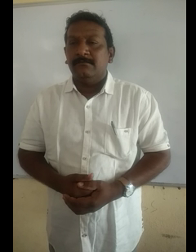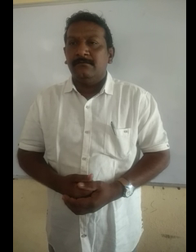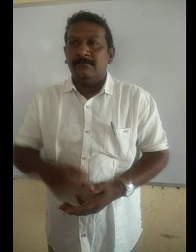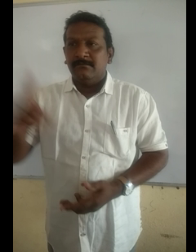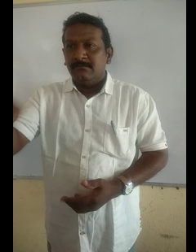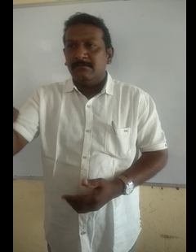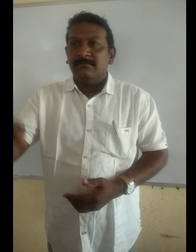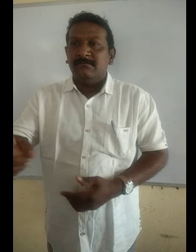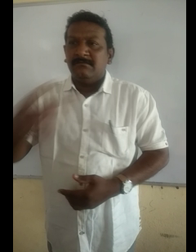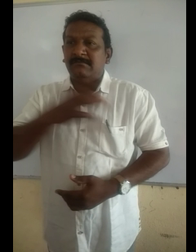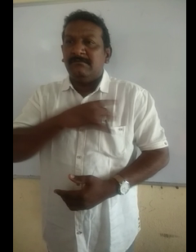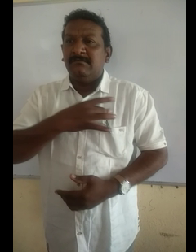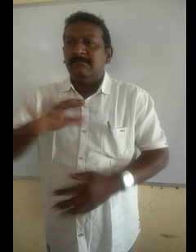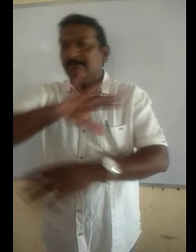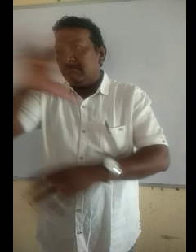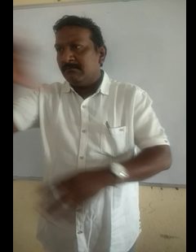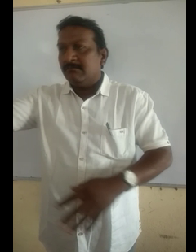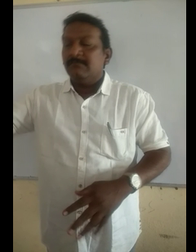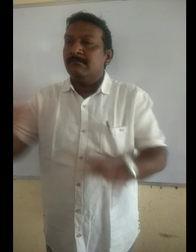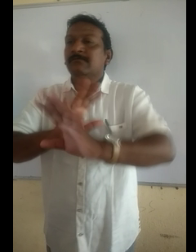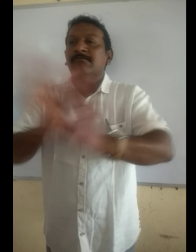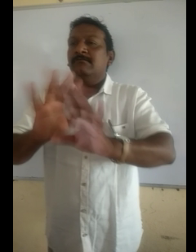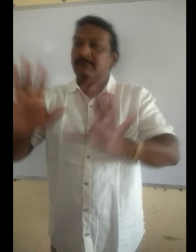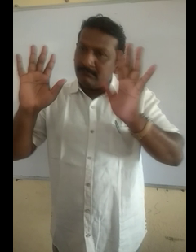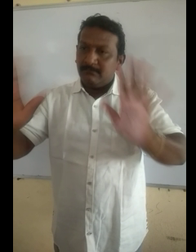do not be stubborn